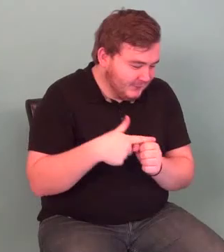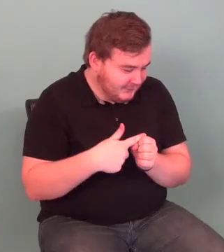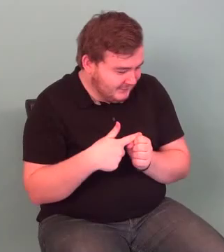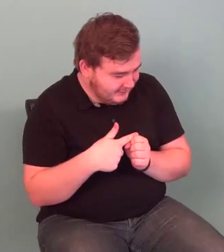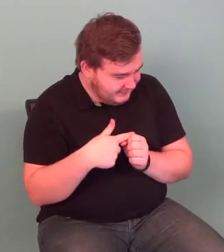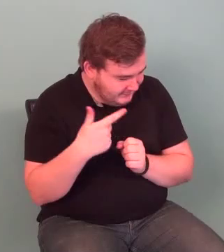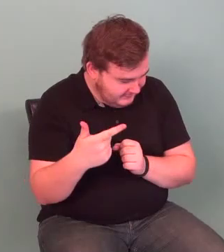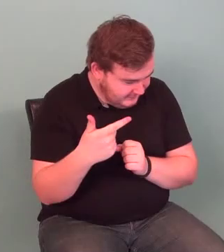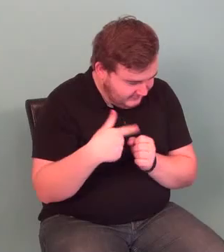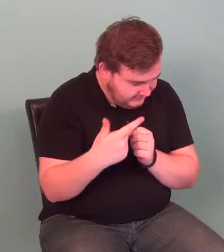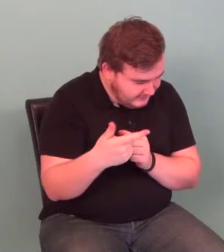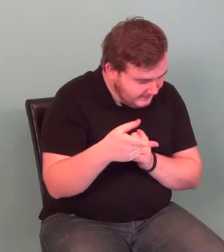Dwudziestego drugiego.